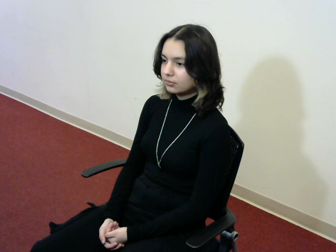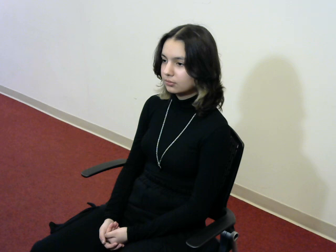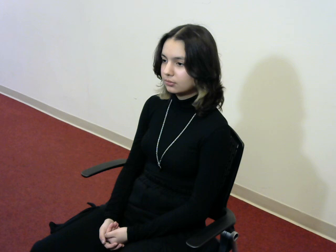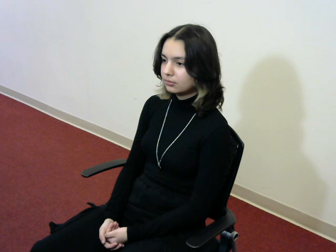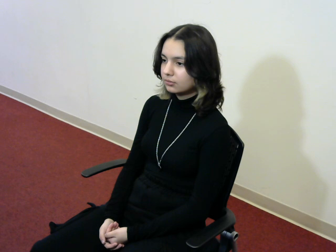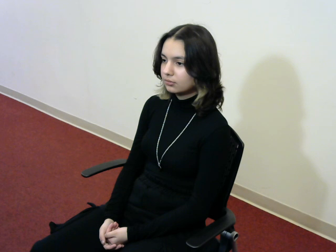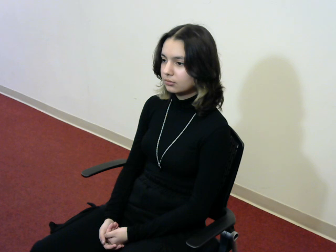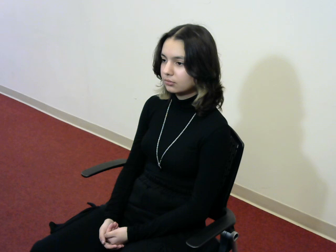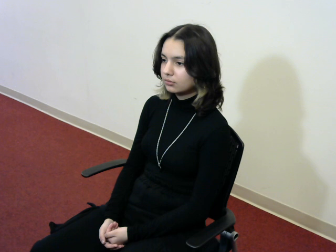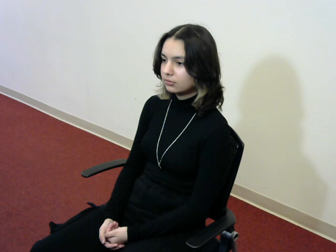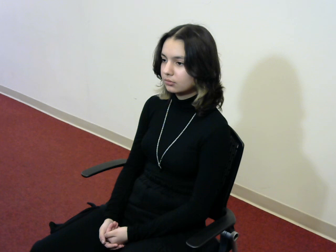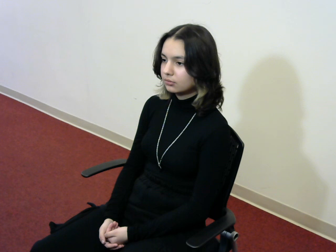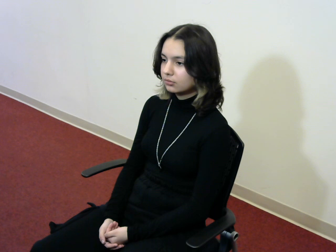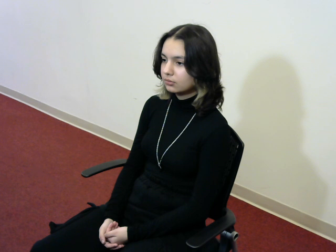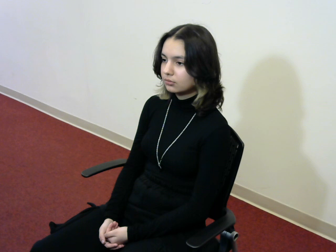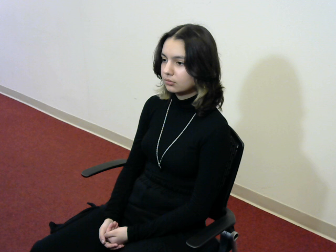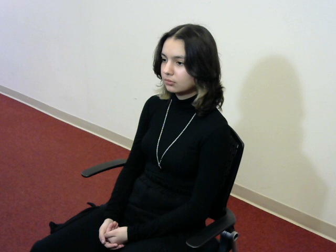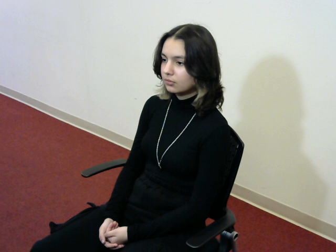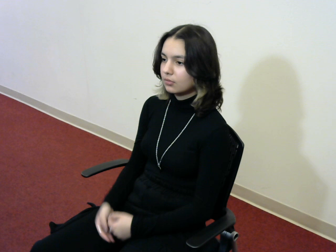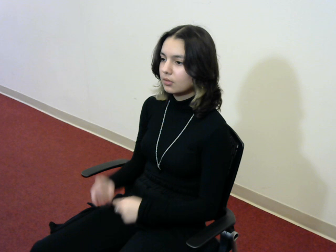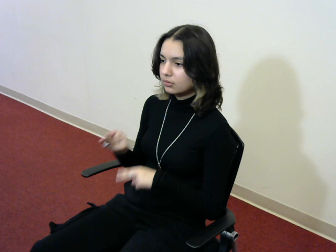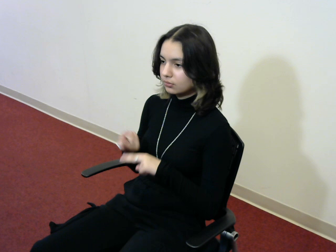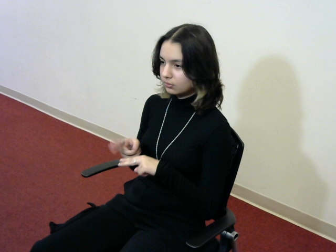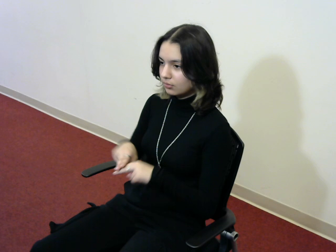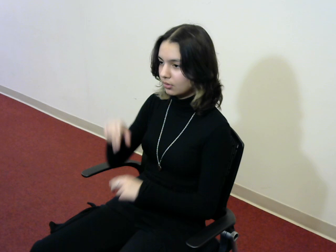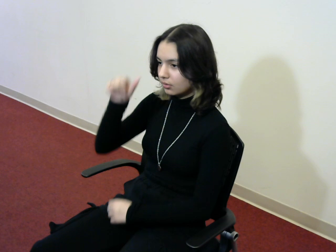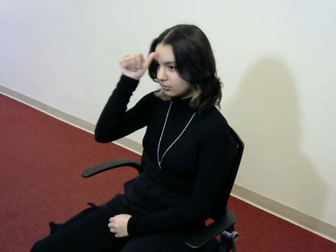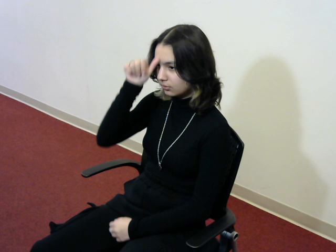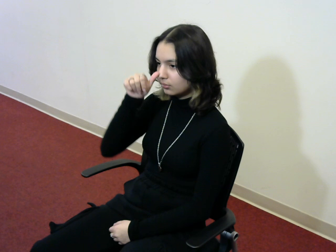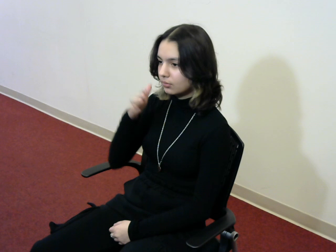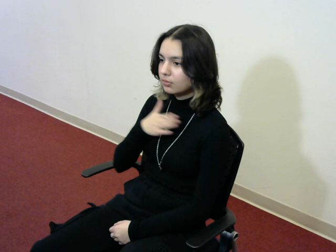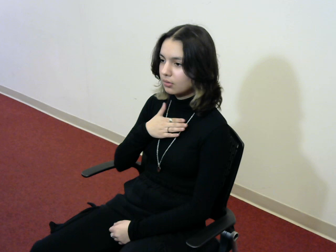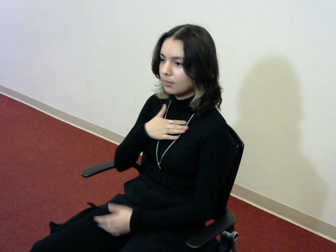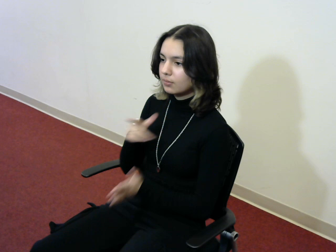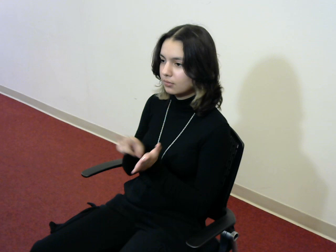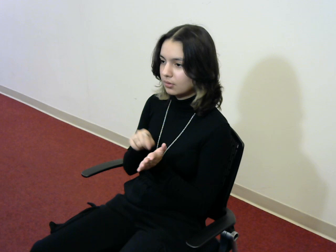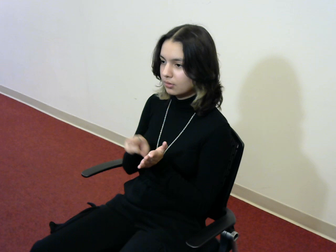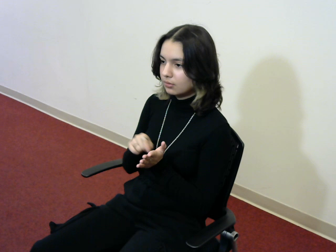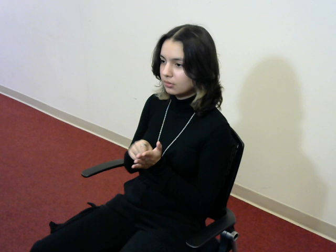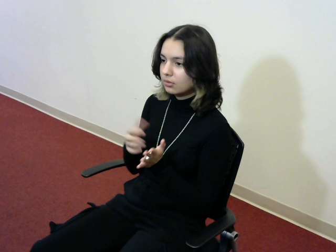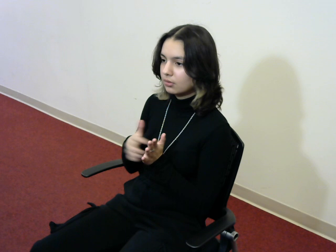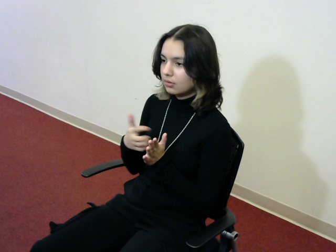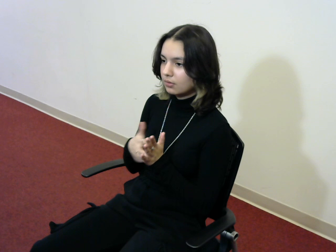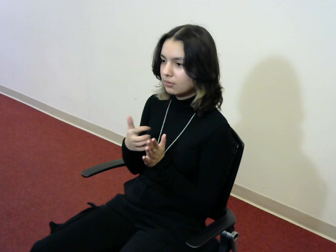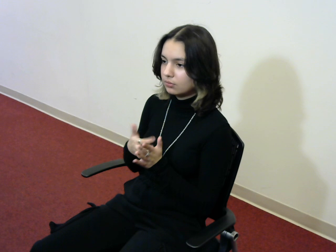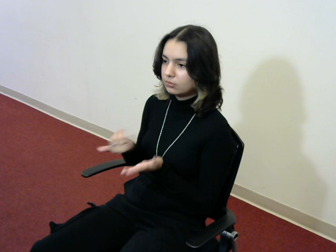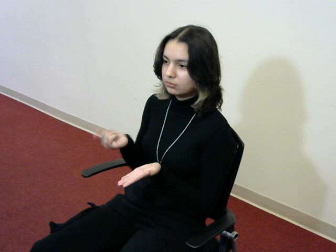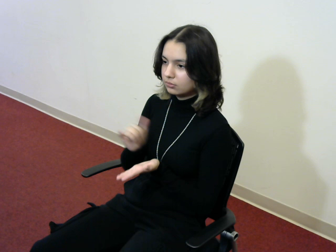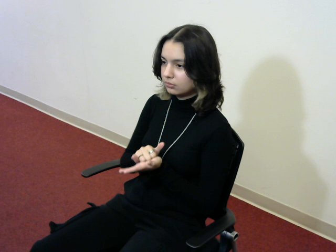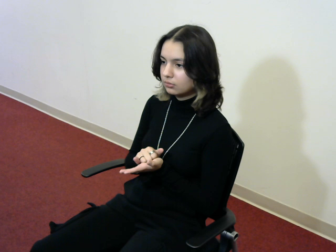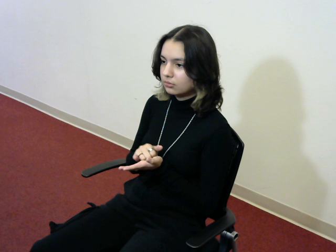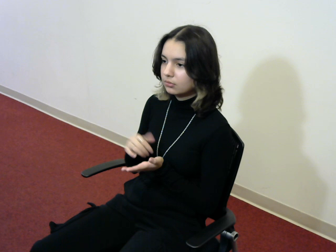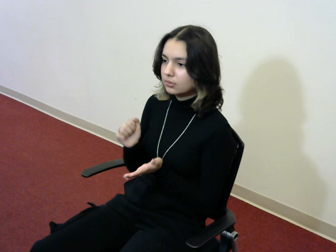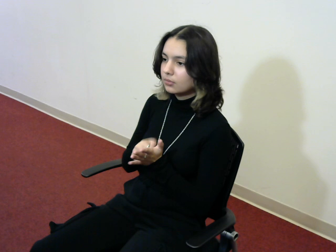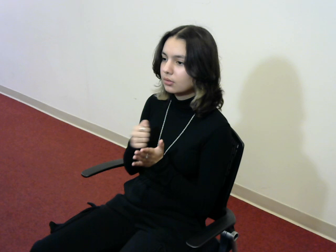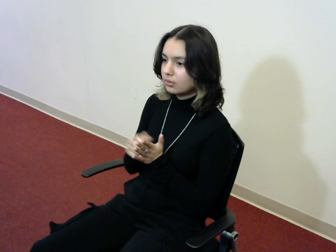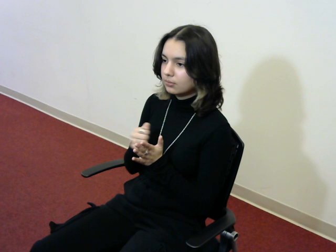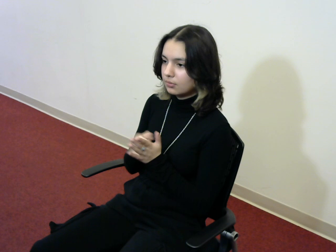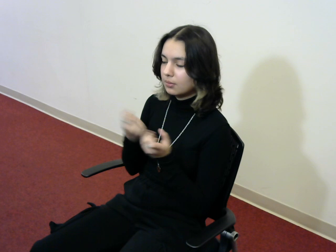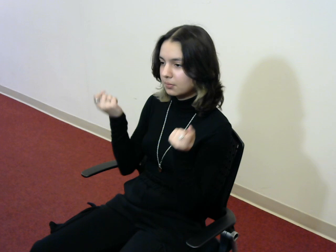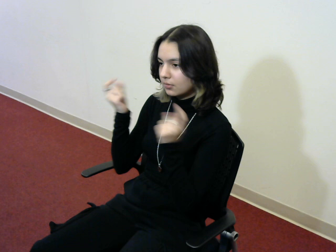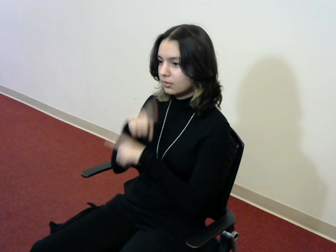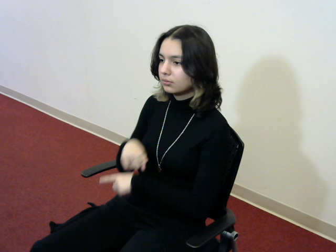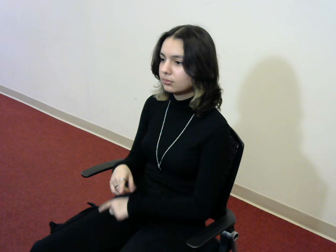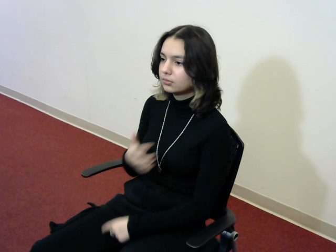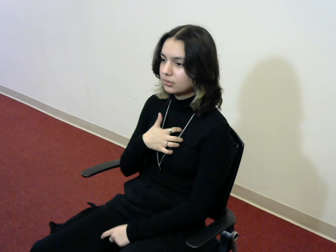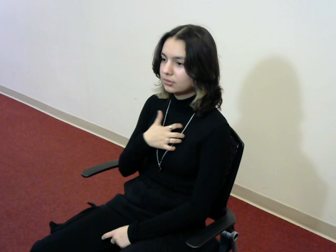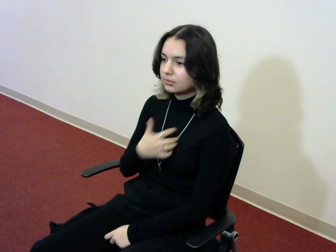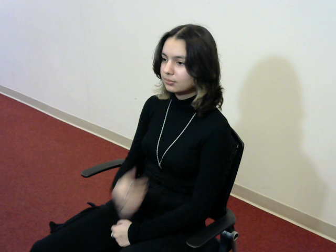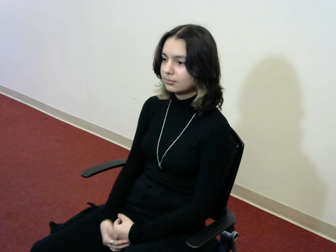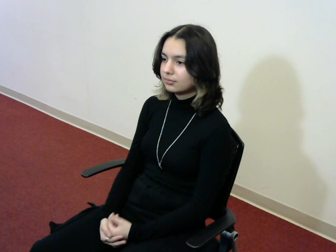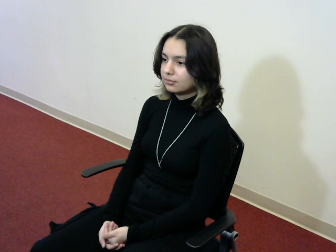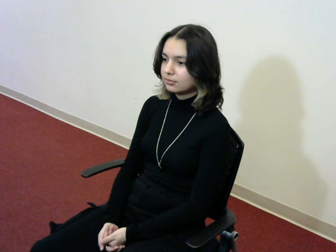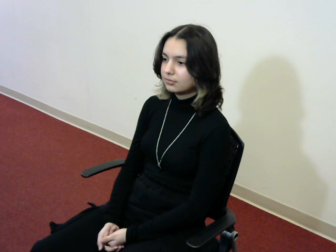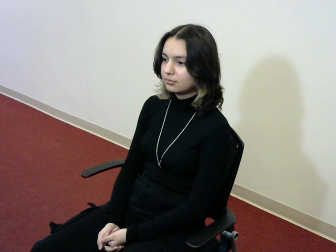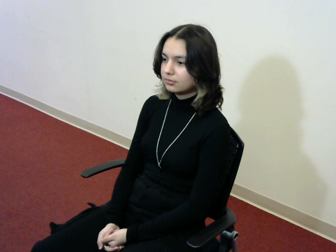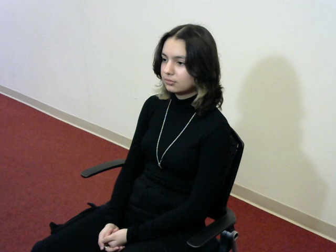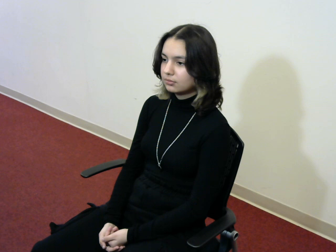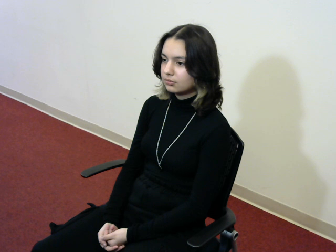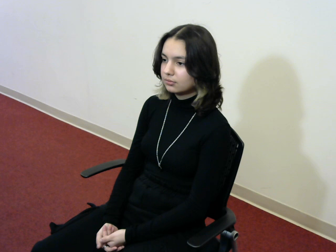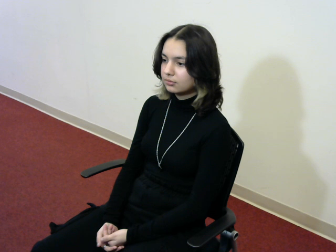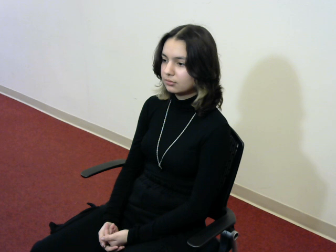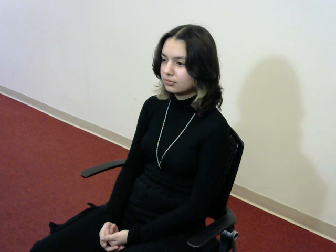Bu ay mənim pensiyam əksik yüklənib, səbəbini bilmək istəyirəm